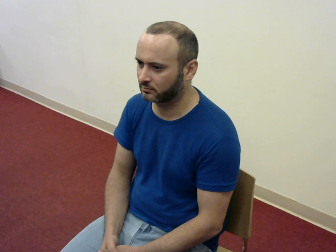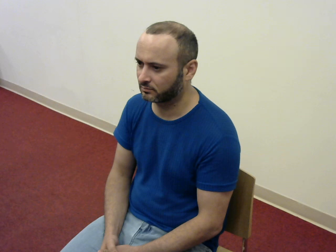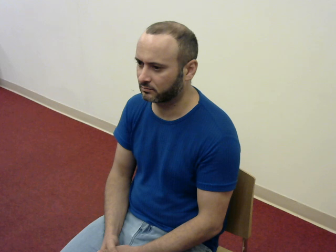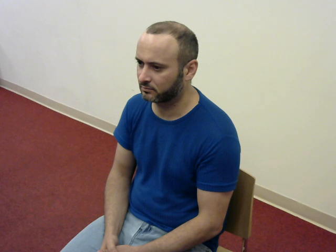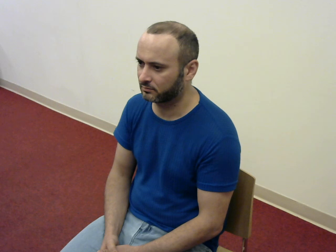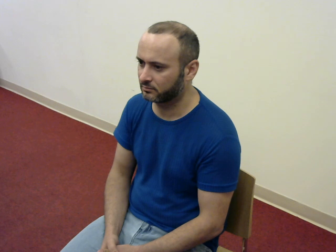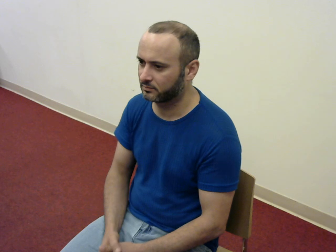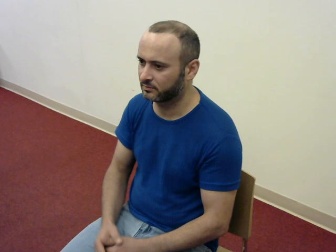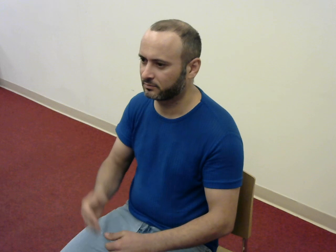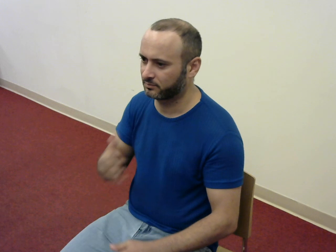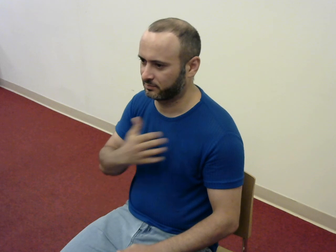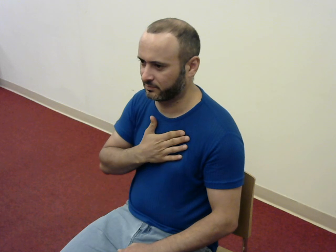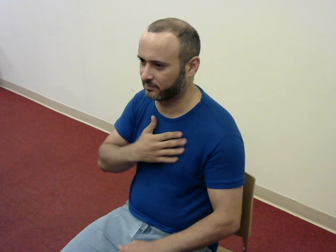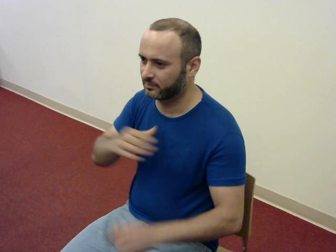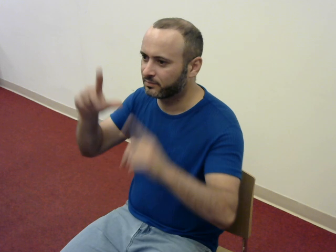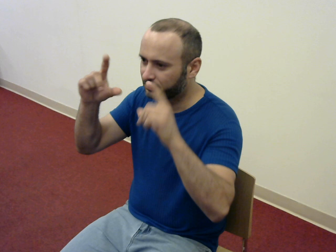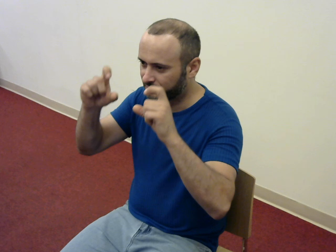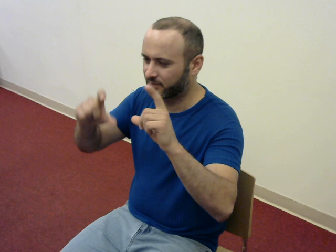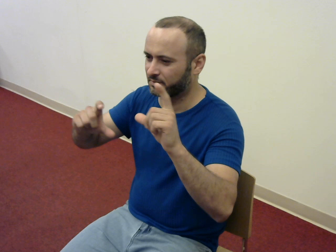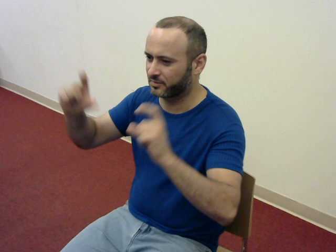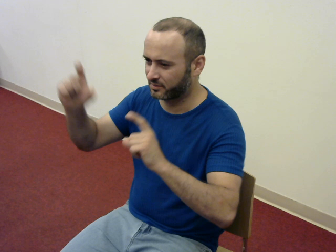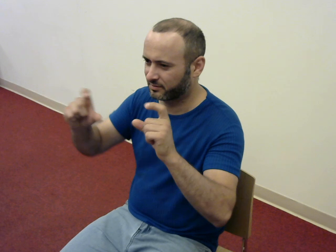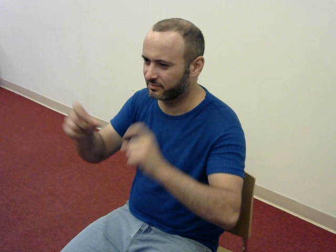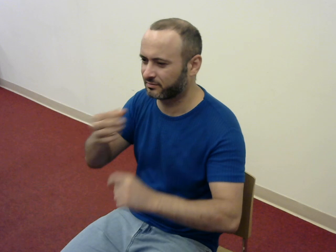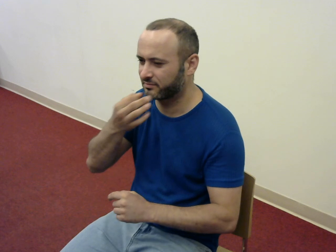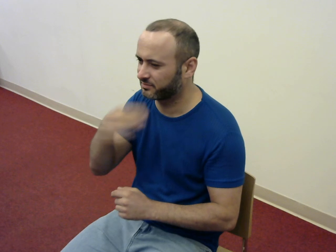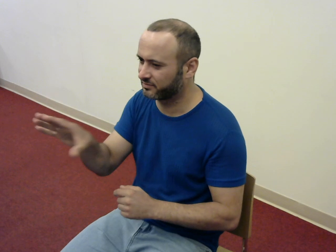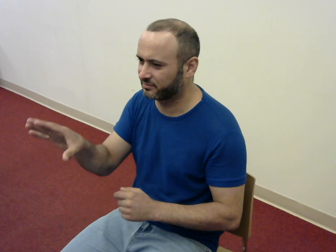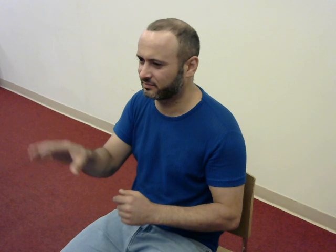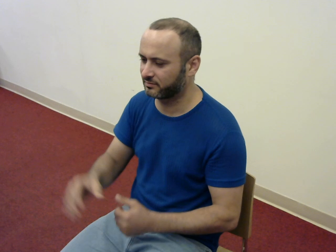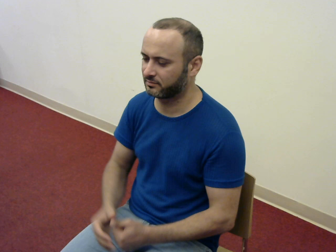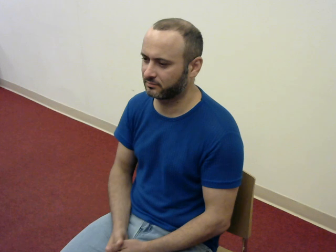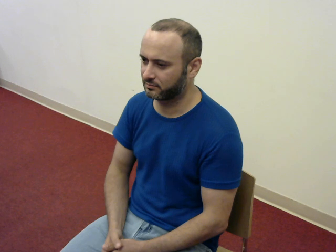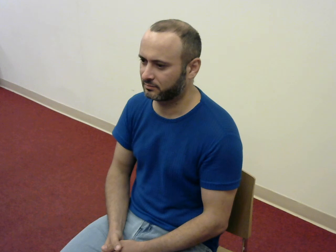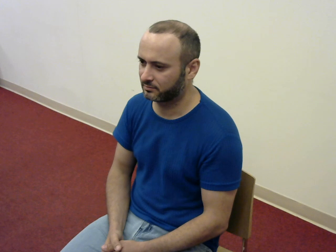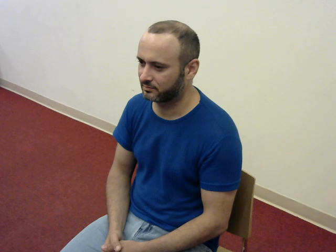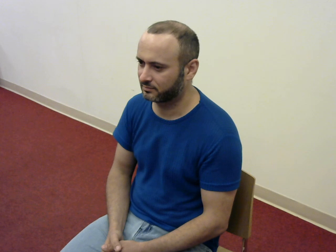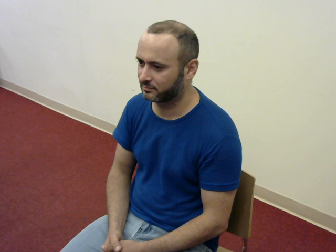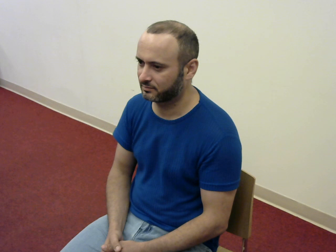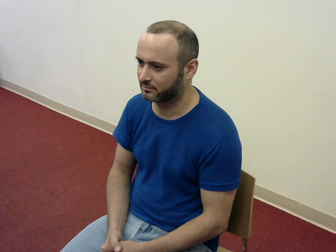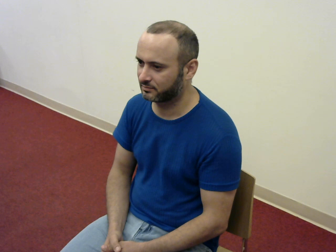Mənim şəkil çəkdirməkdən xoşum gəlir